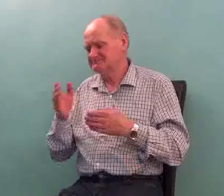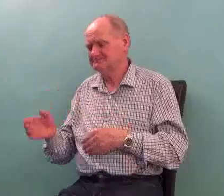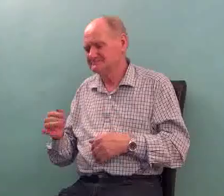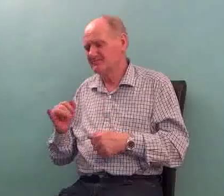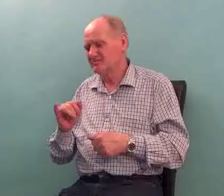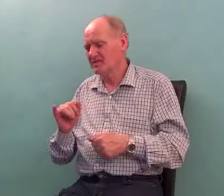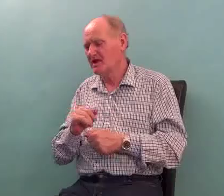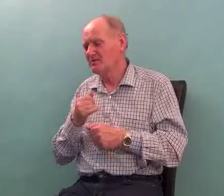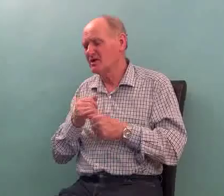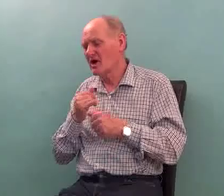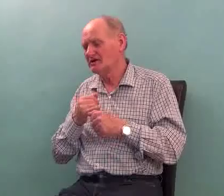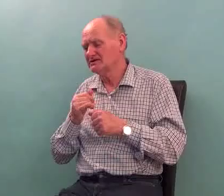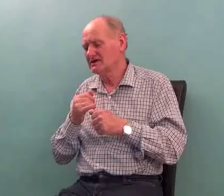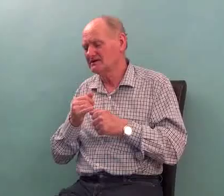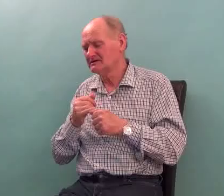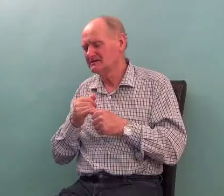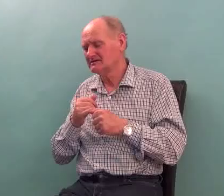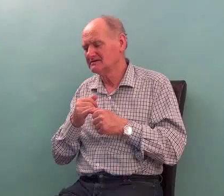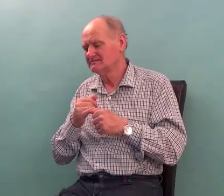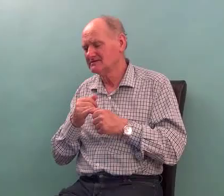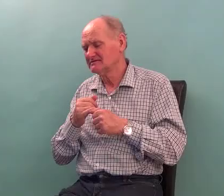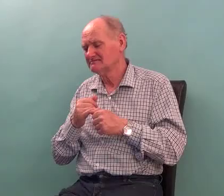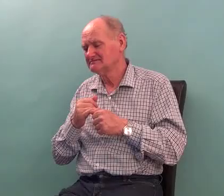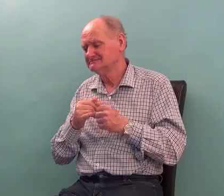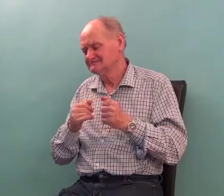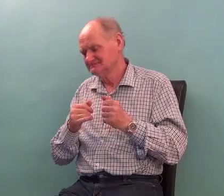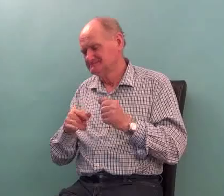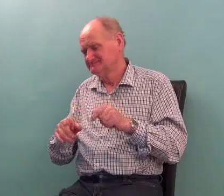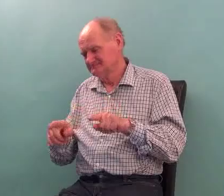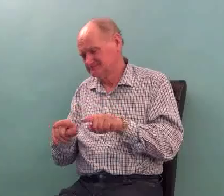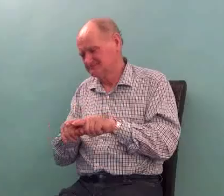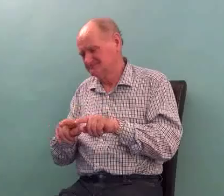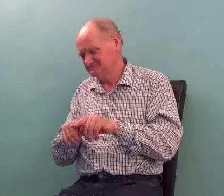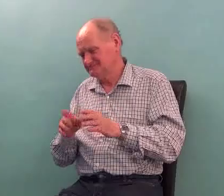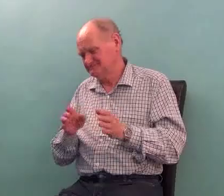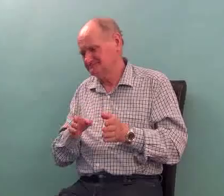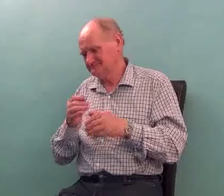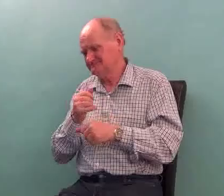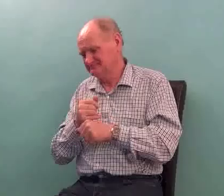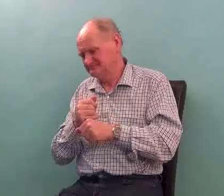W piątek tak samo pracuję.